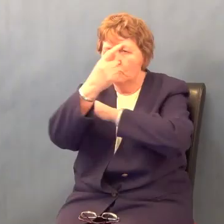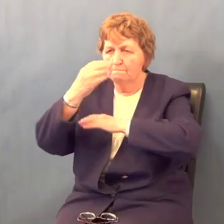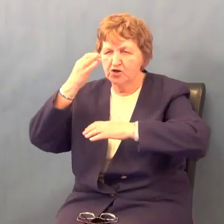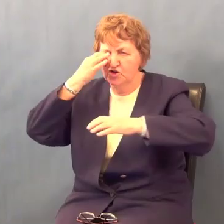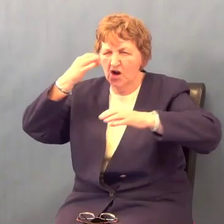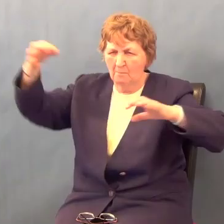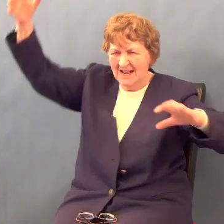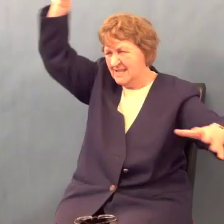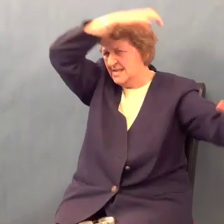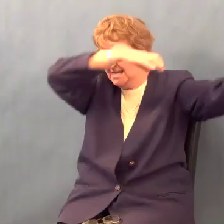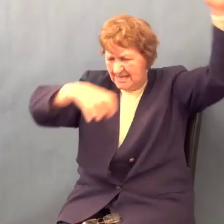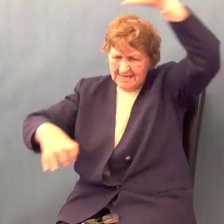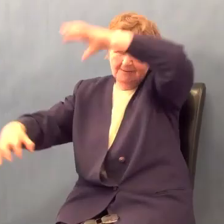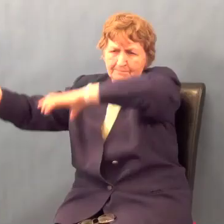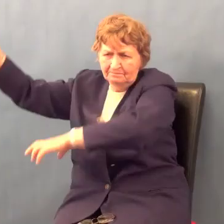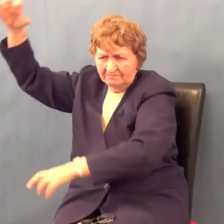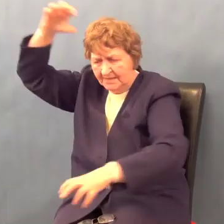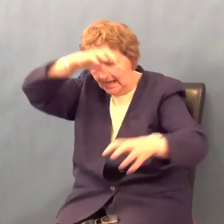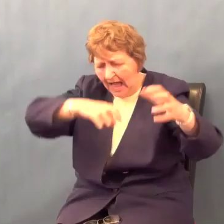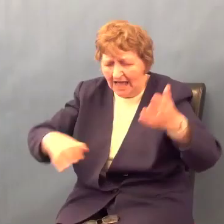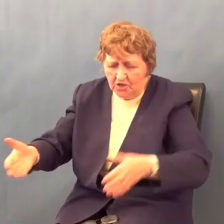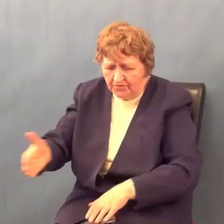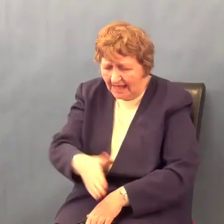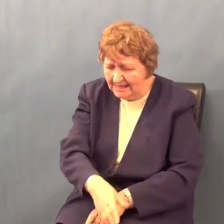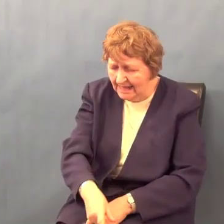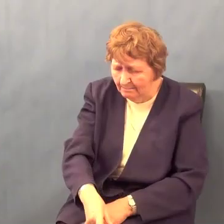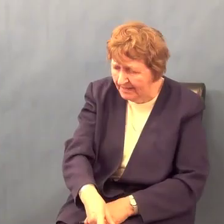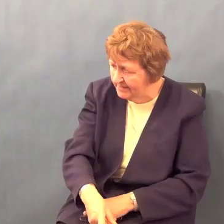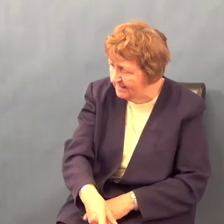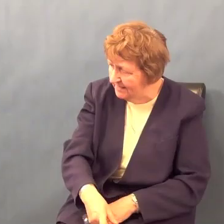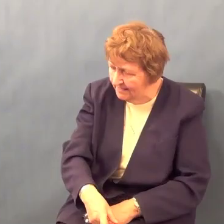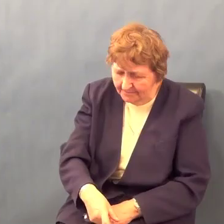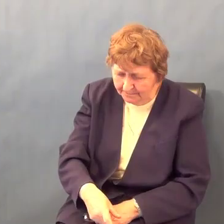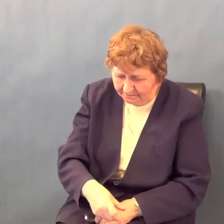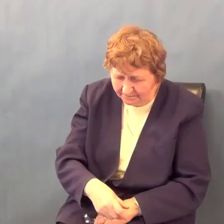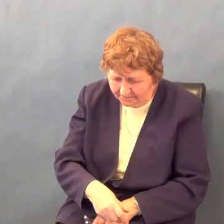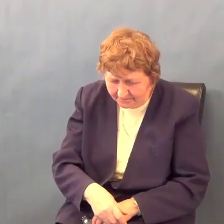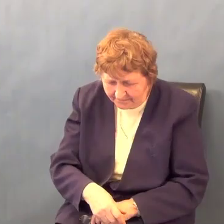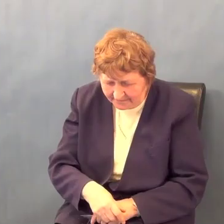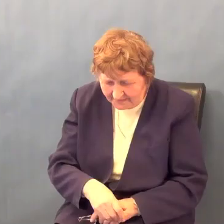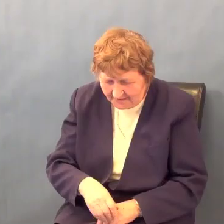Chłopak i pies uciekali, a pszczoły latały nad nimi.